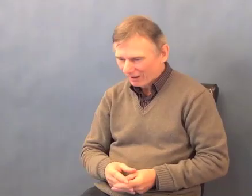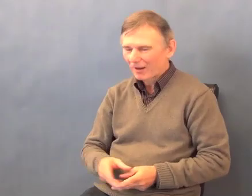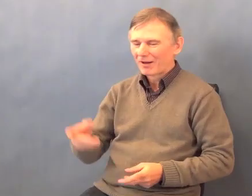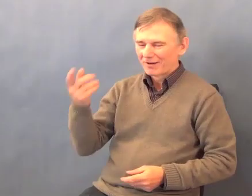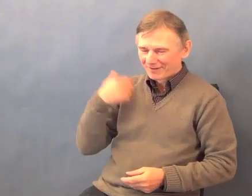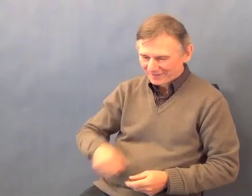Aha.